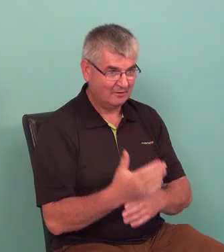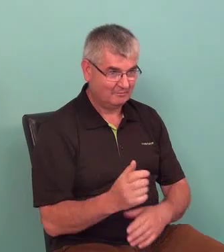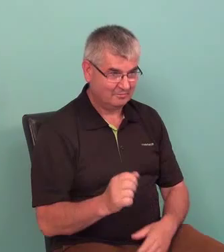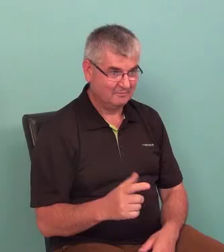Tak?